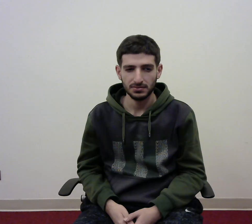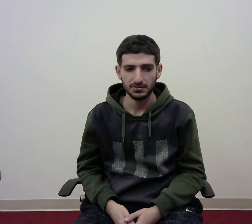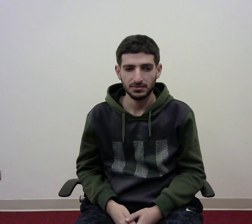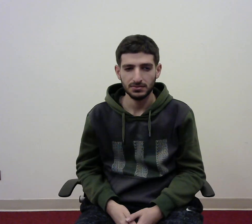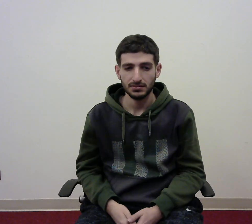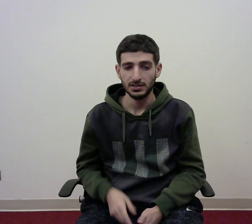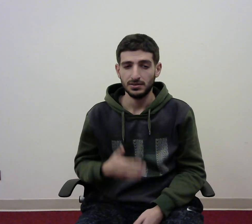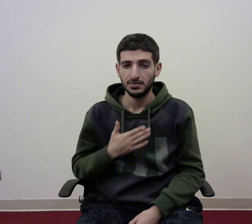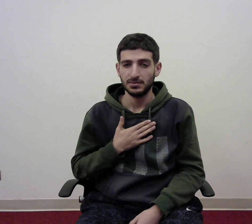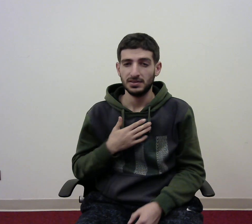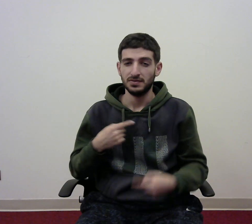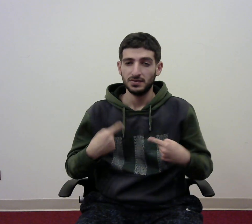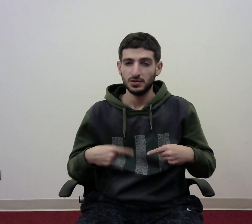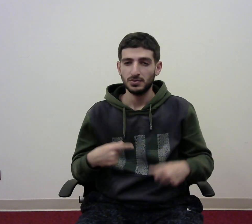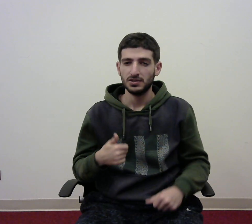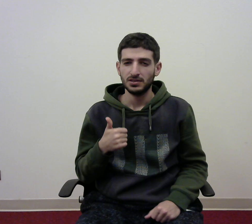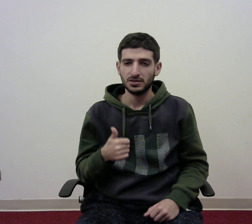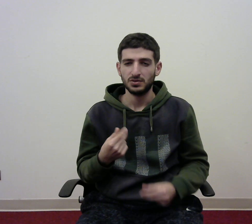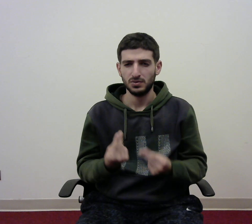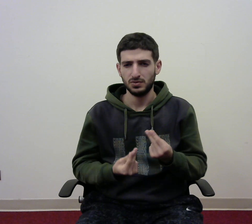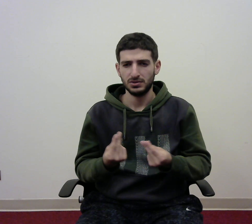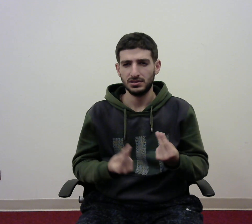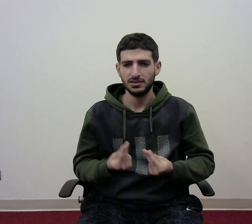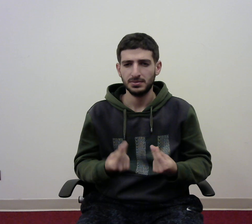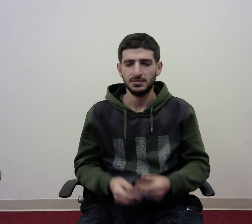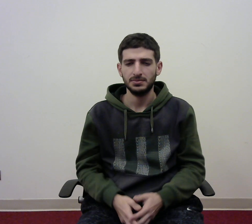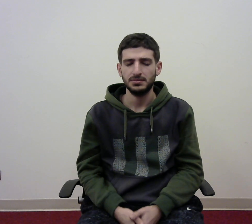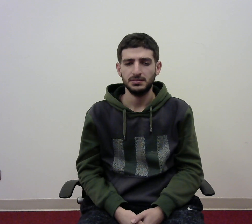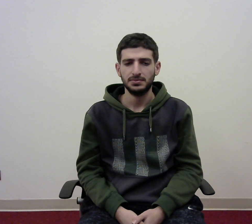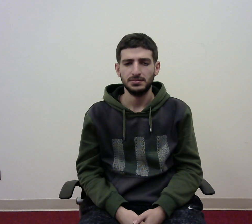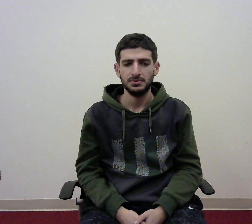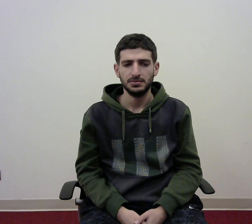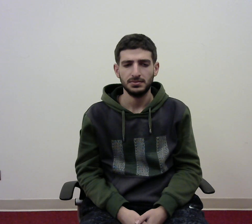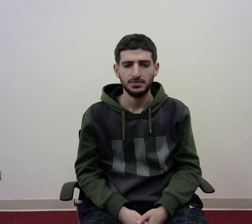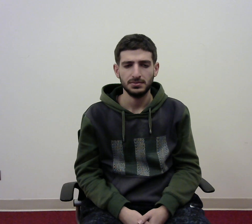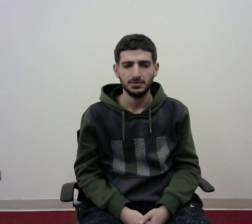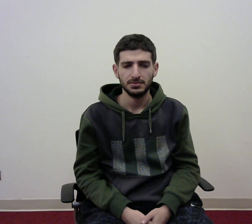Mən futbolu yaxşı oynayıram